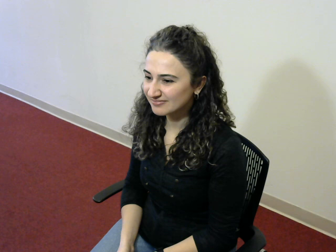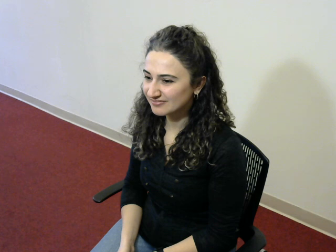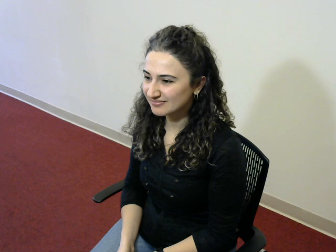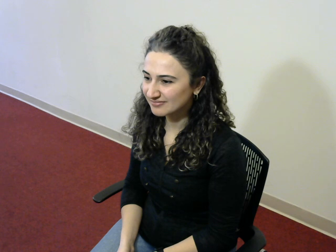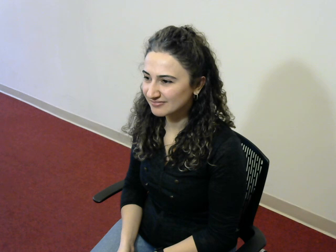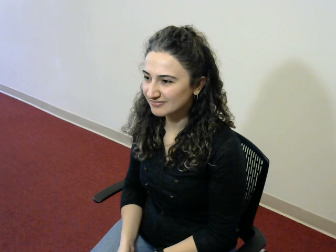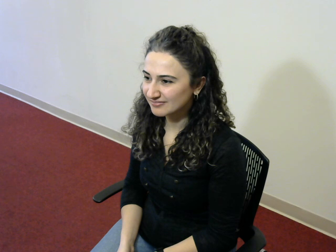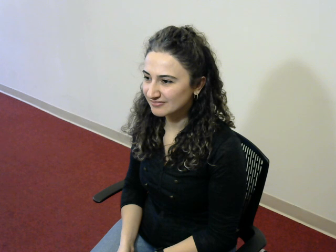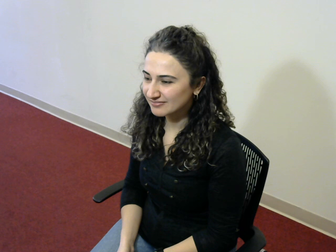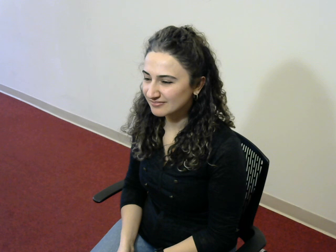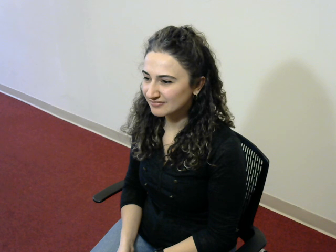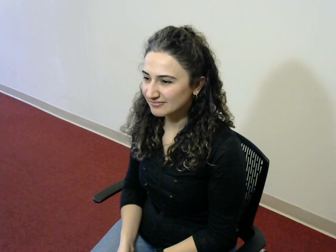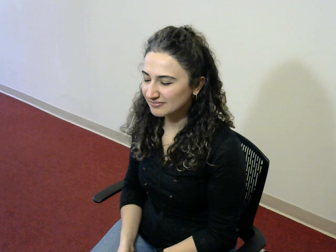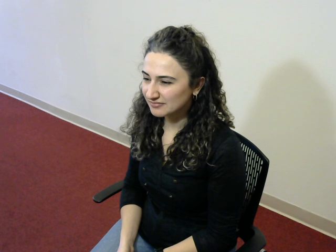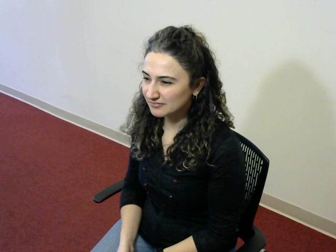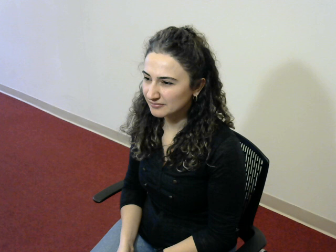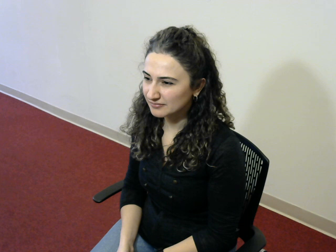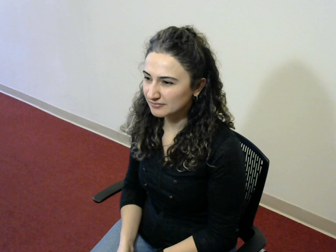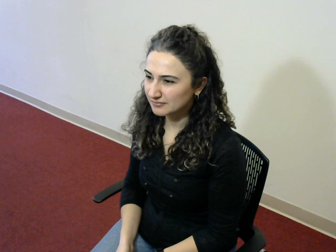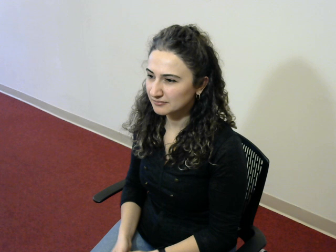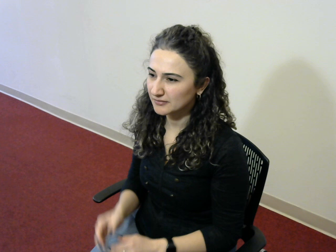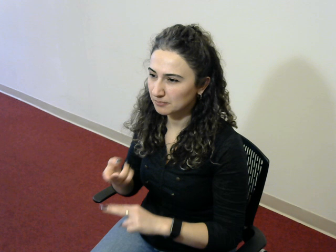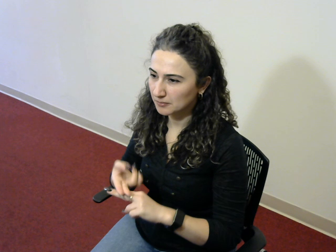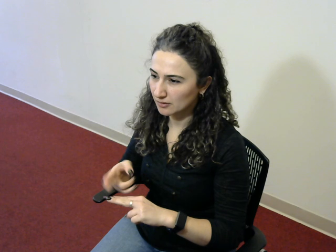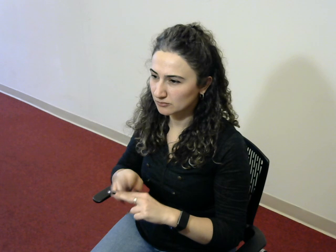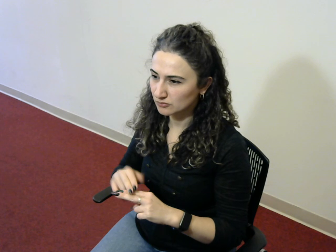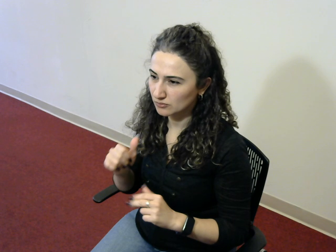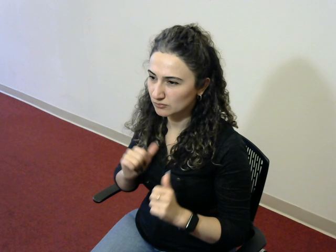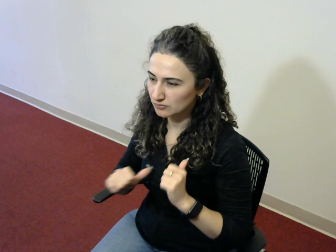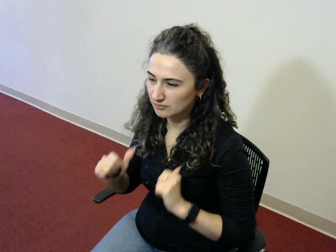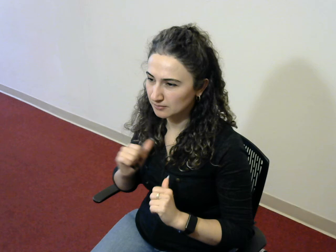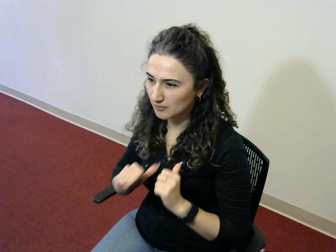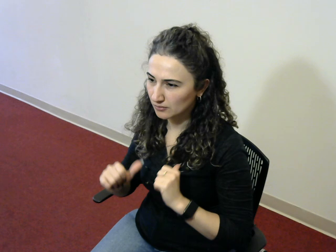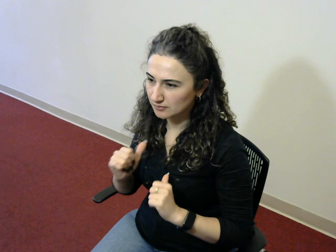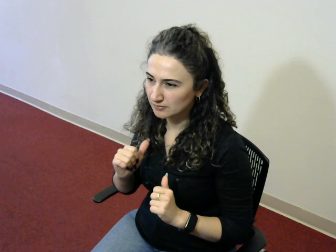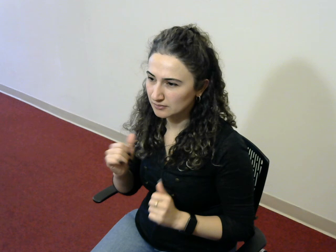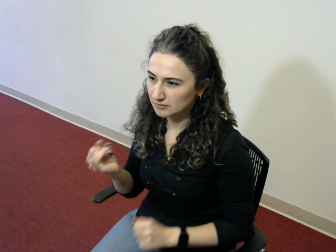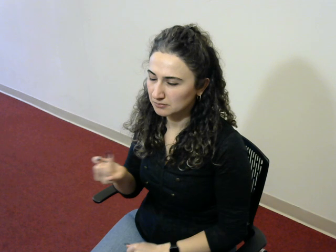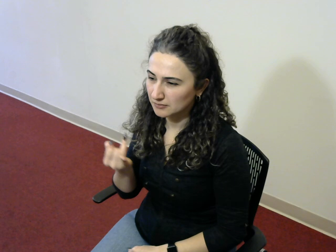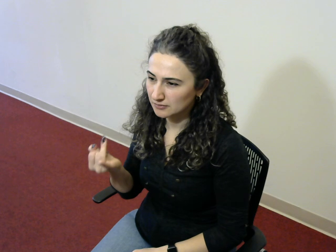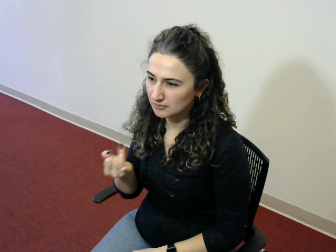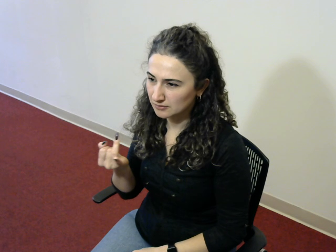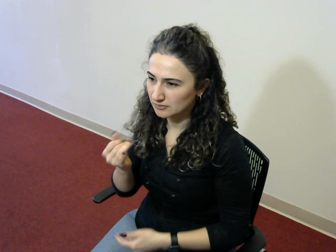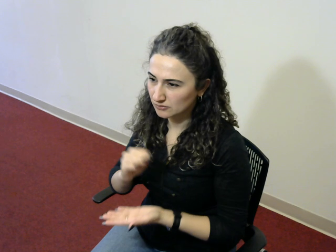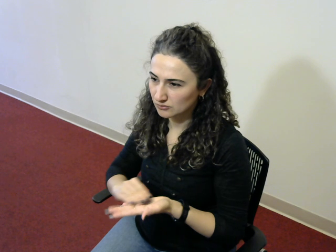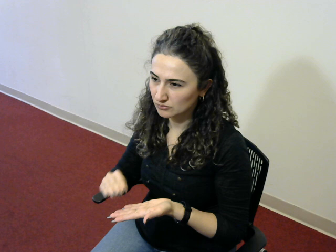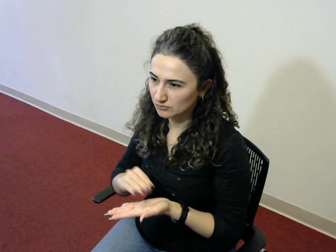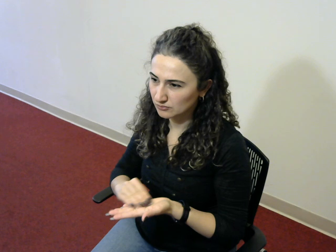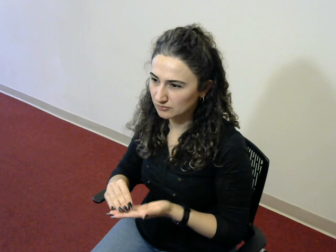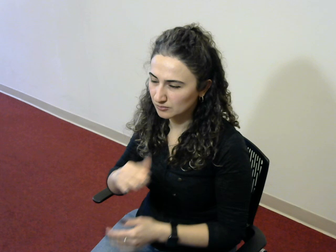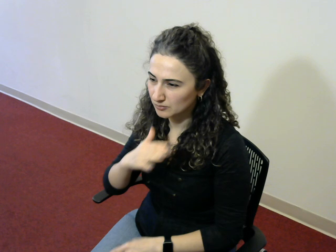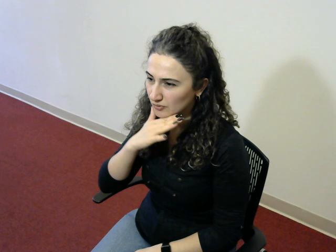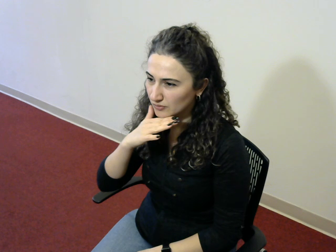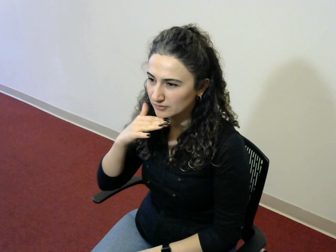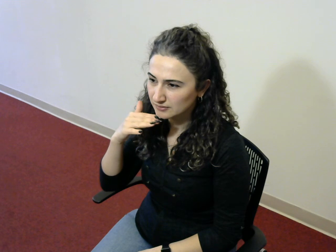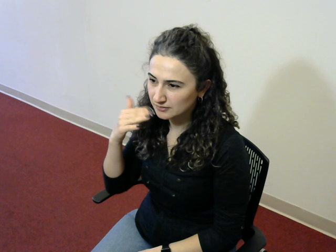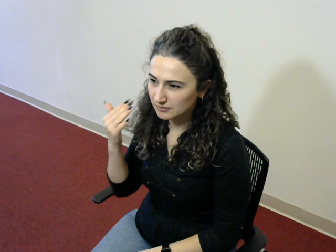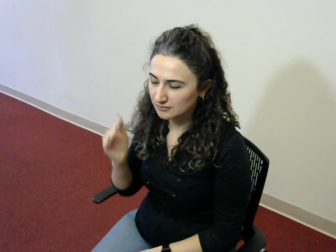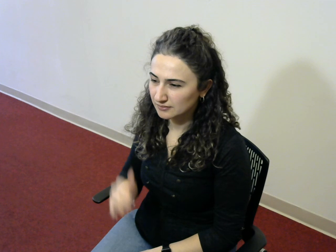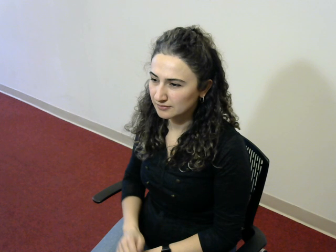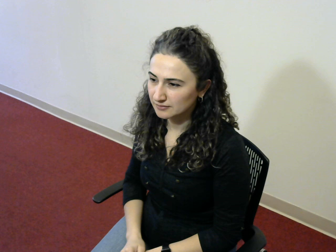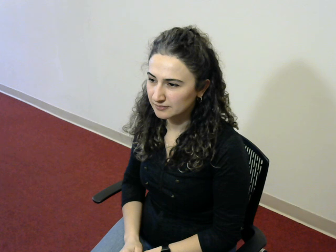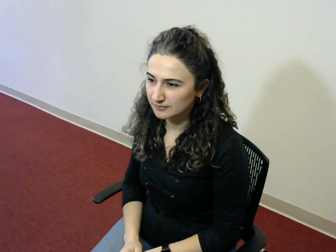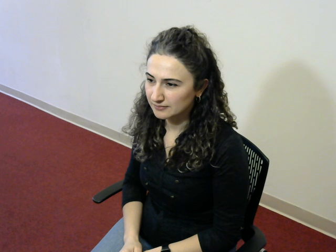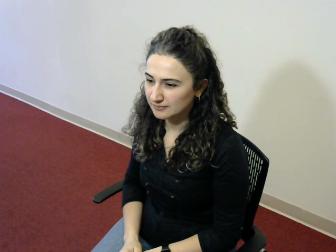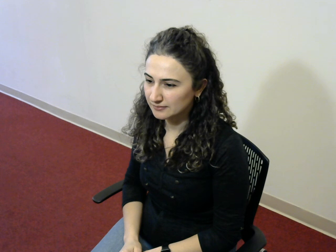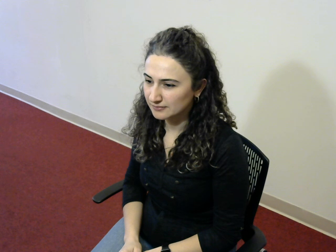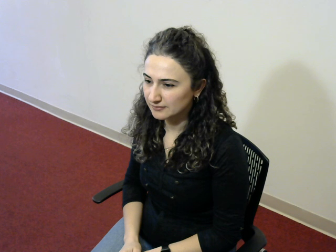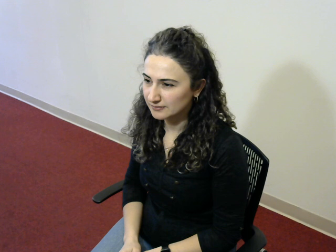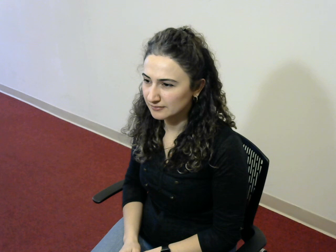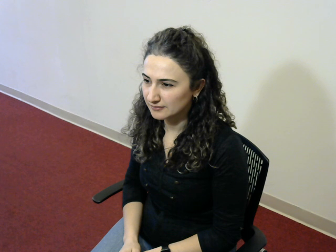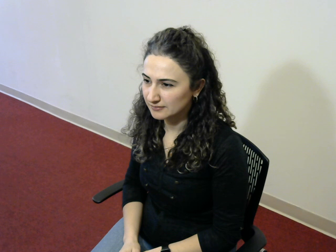Bu müəllimin maraqlı yazıları çoxdur